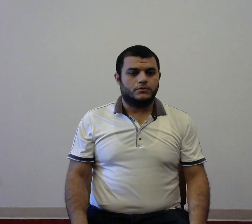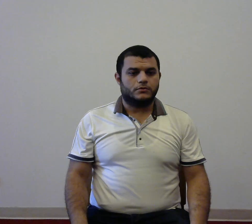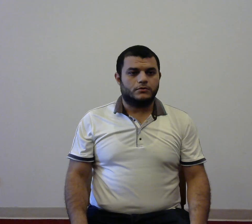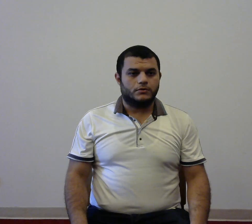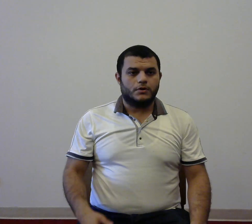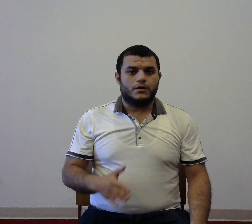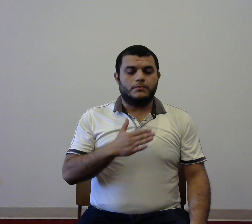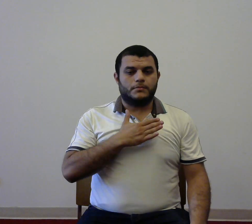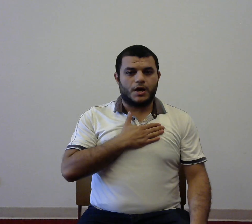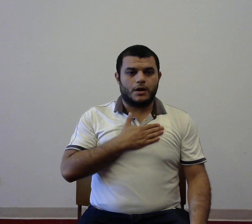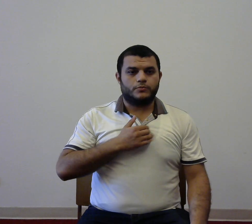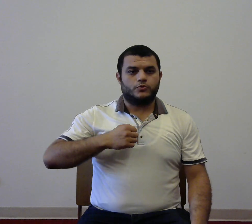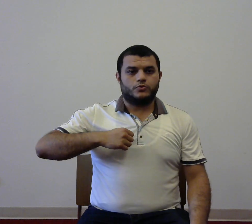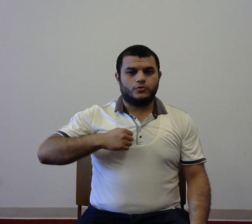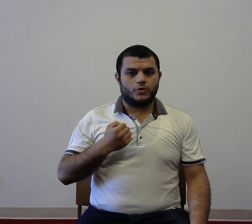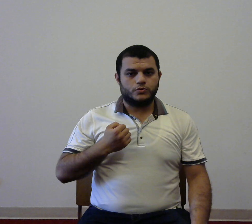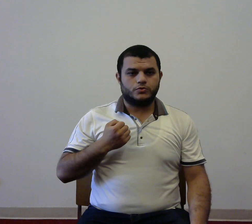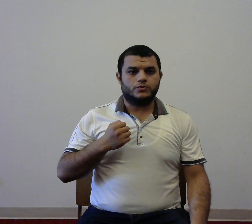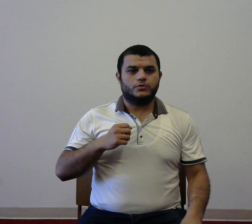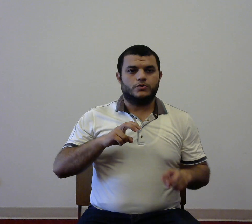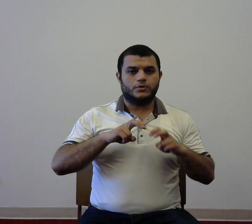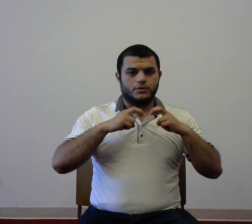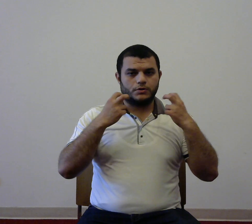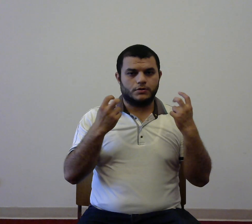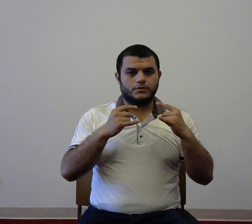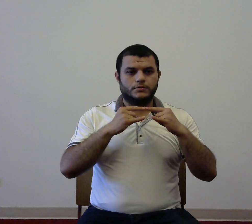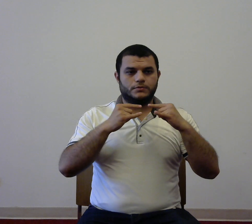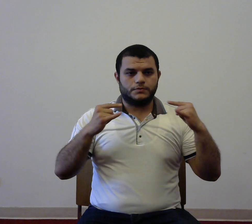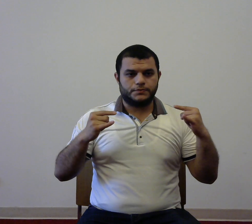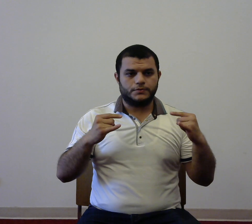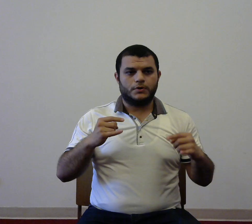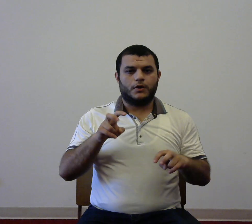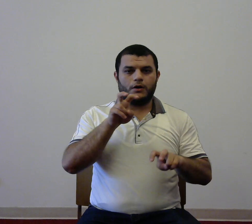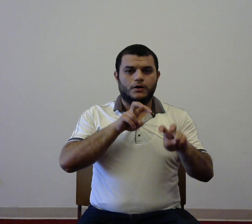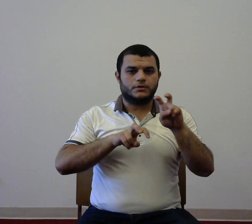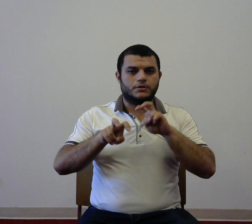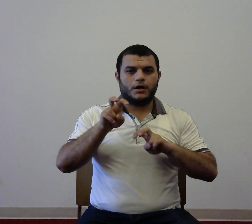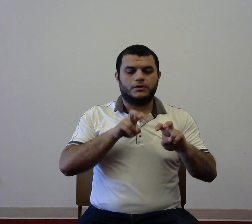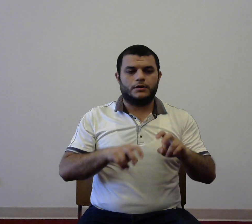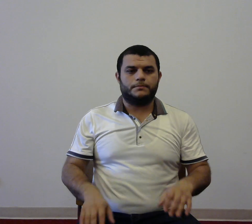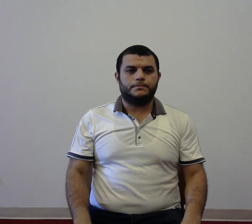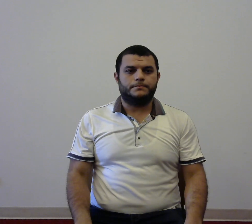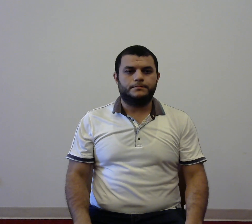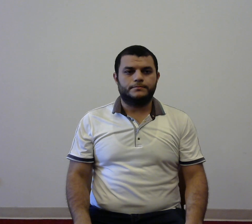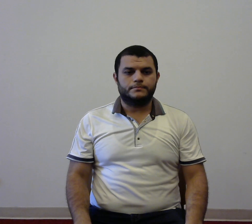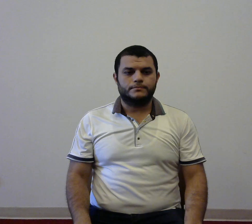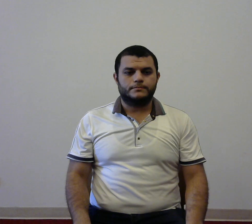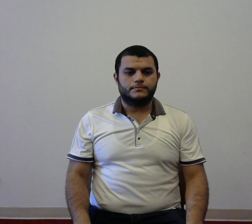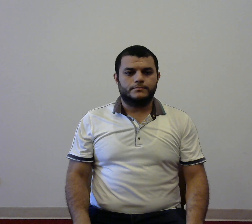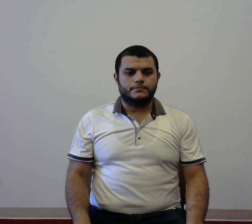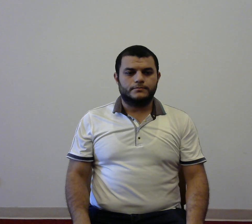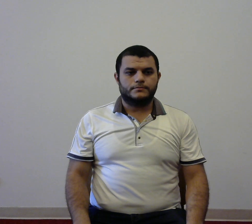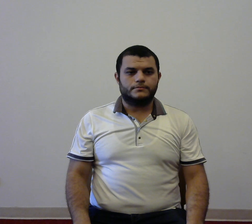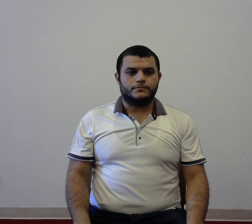Mən dostlarımın olduğu masanı axtarıram